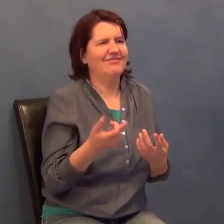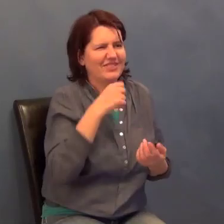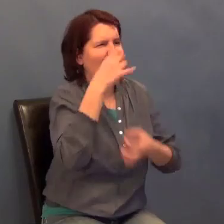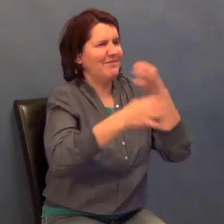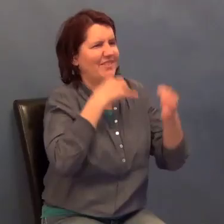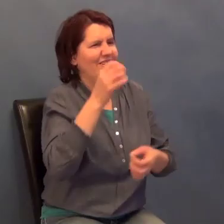Opowiadają, co się wydarzyło wczoraj.